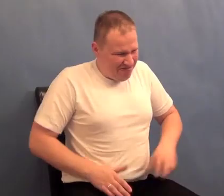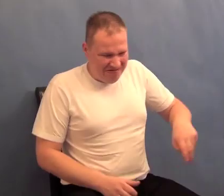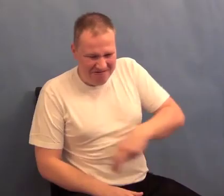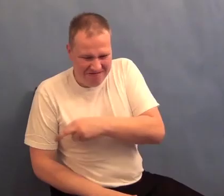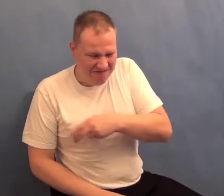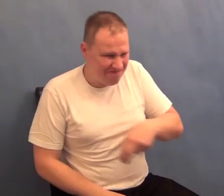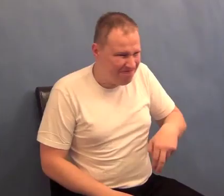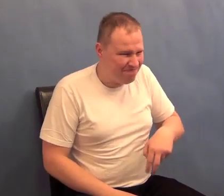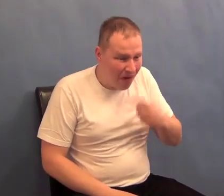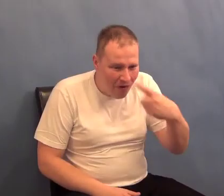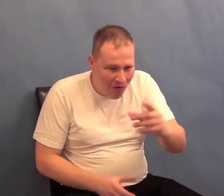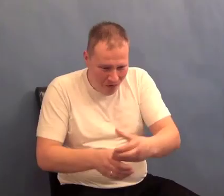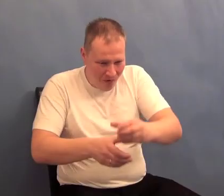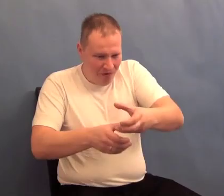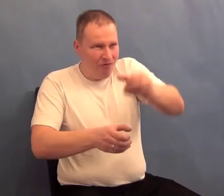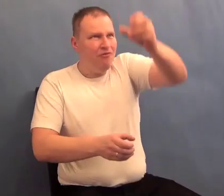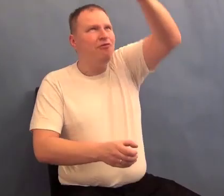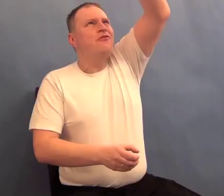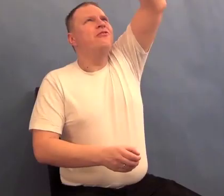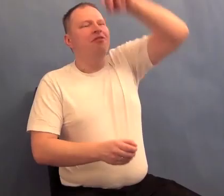Szedł i zauważył pionową rurę.